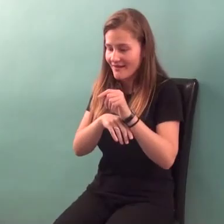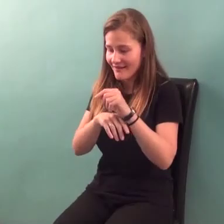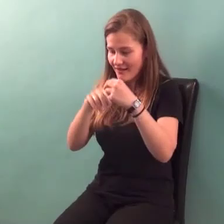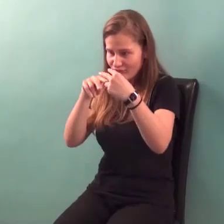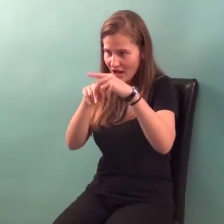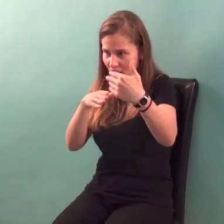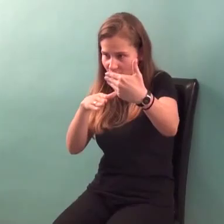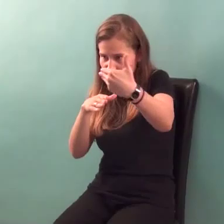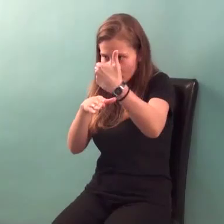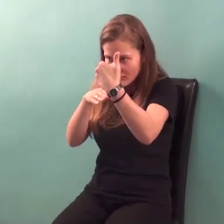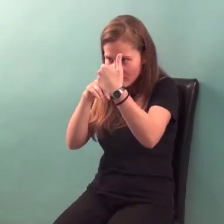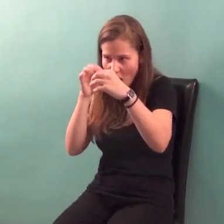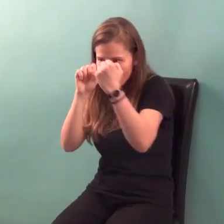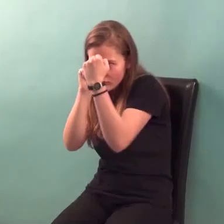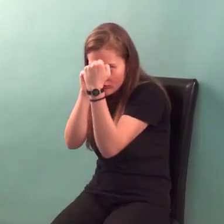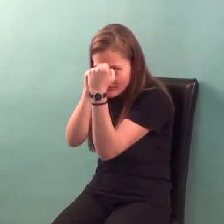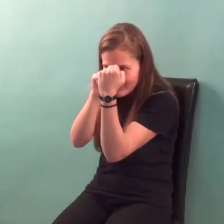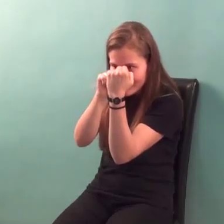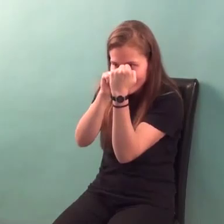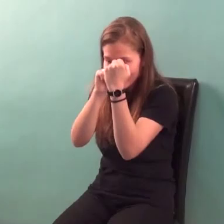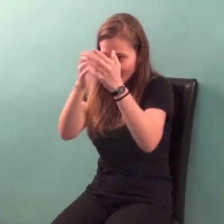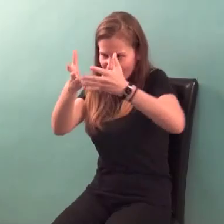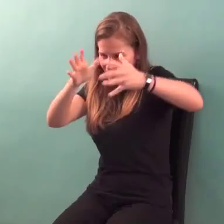Patrzy na rybkę, podchodzi do niej i patrzą sobie w oczy.